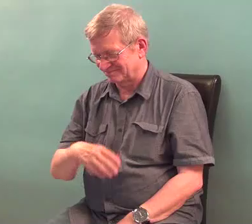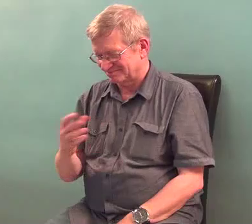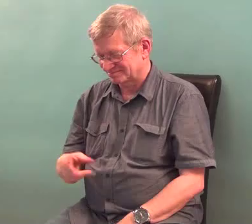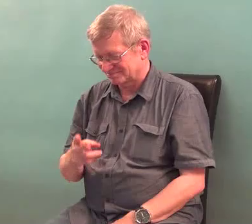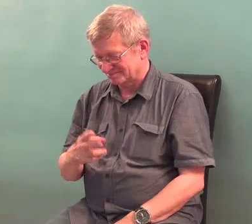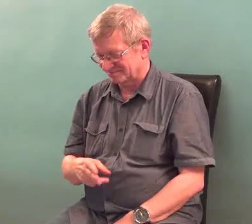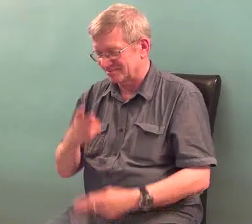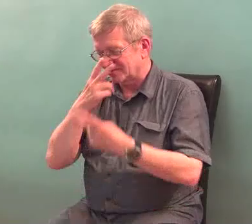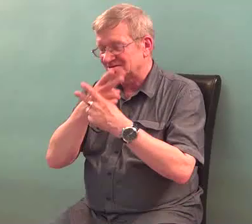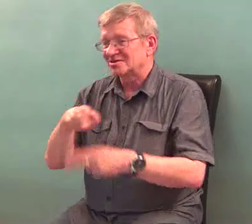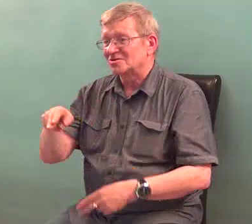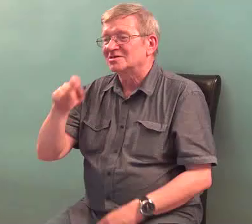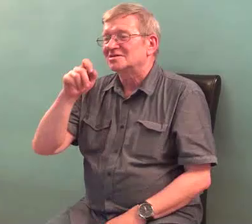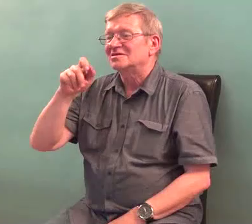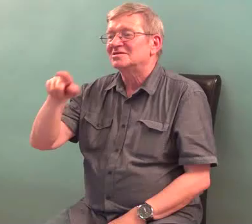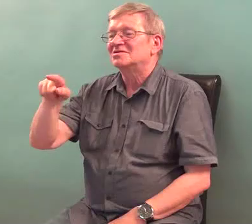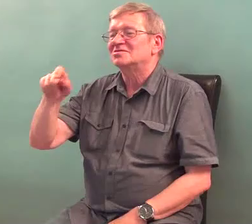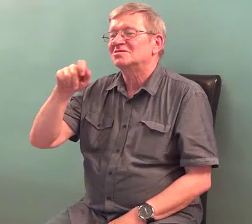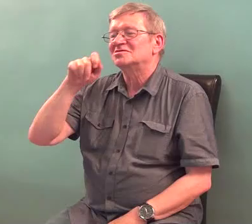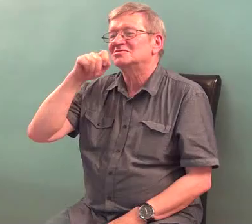Wizyta u dziadka.